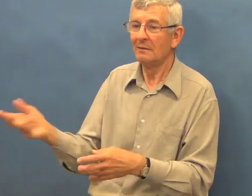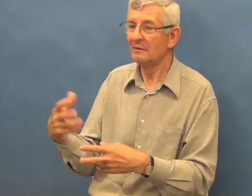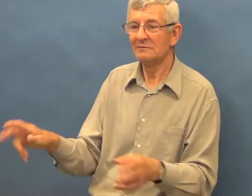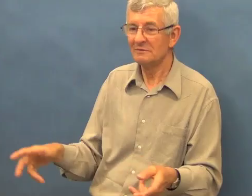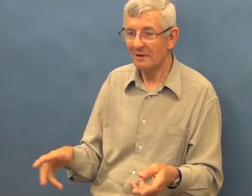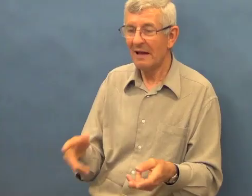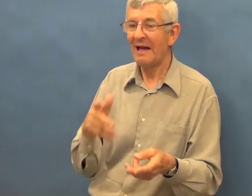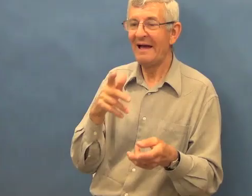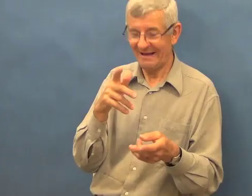Tak, tak.